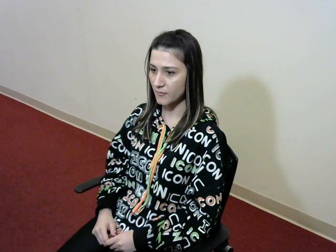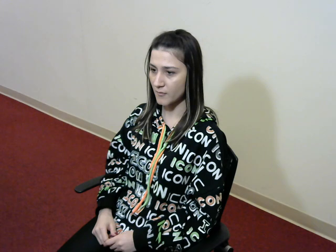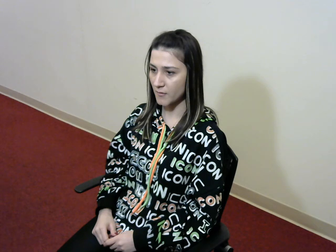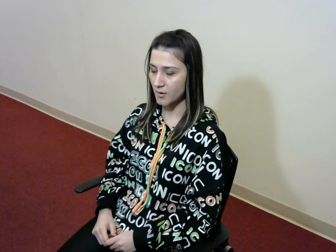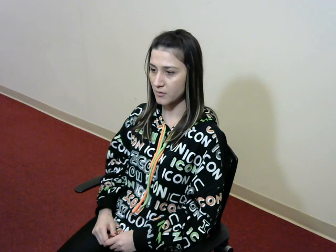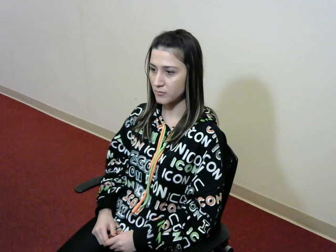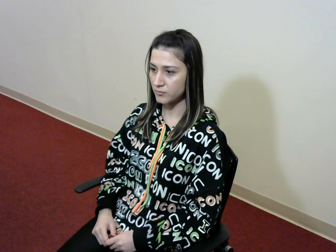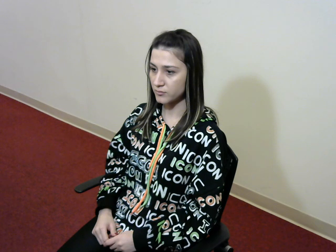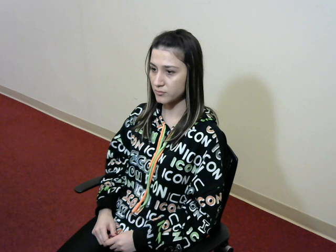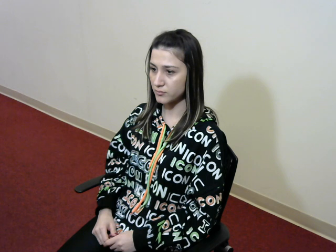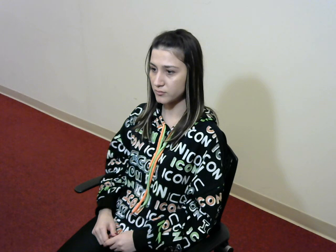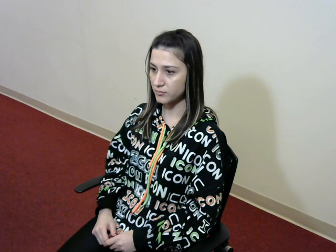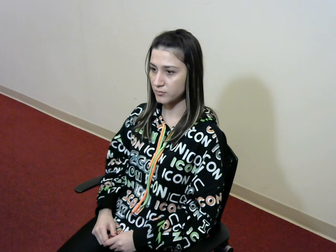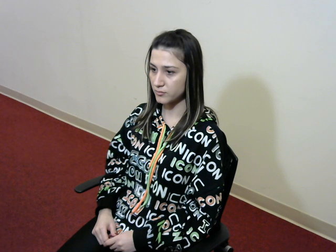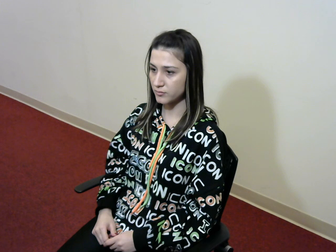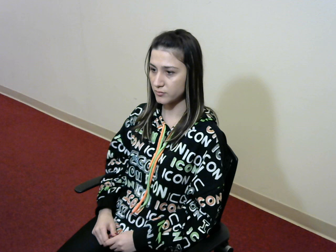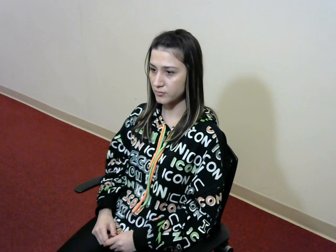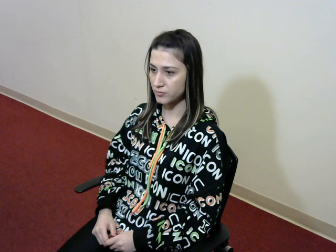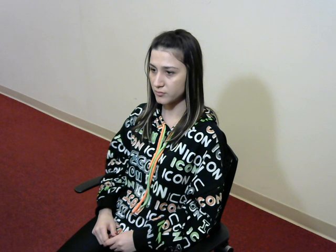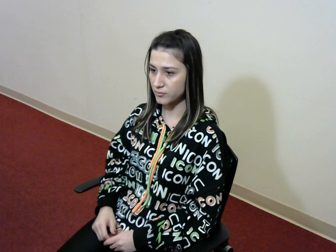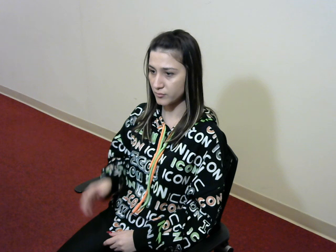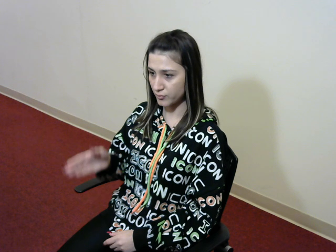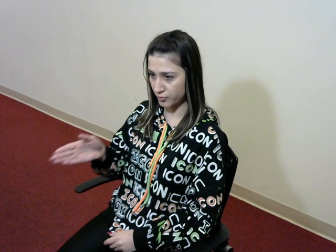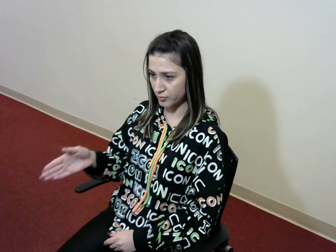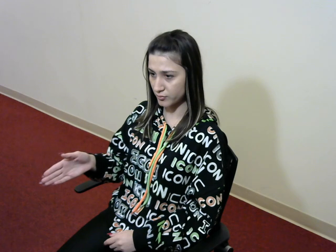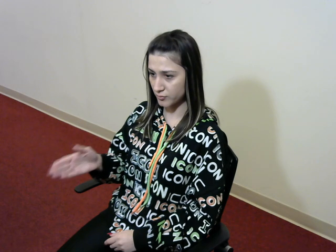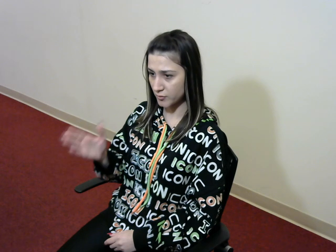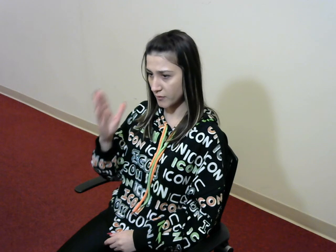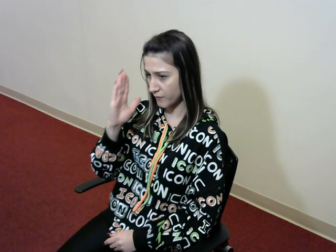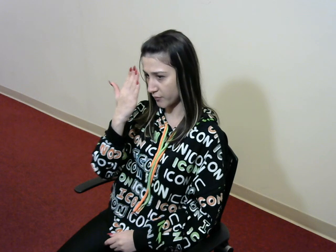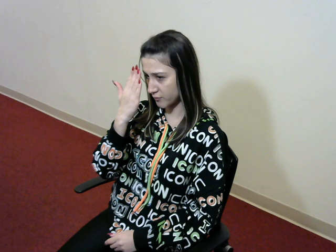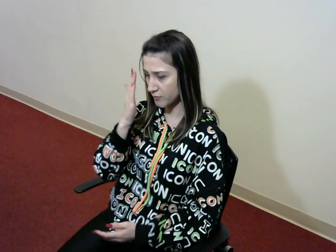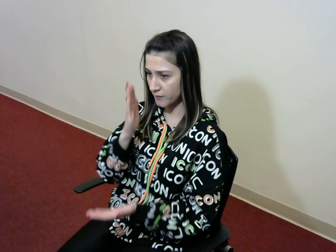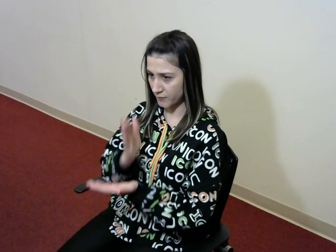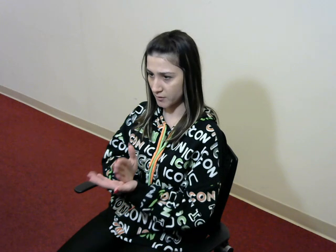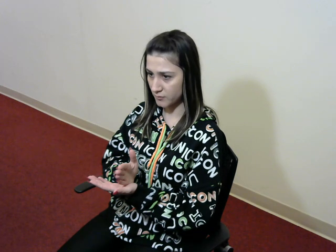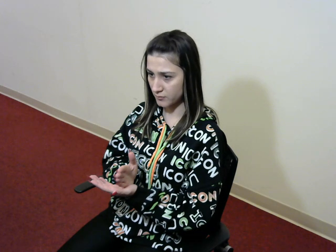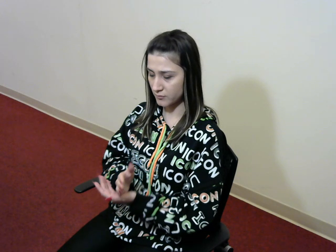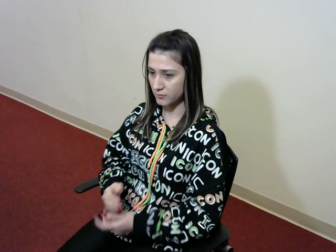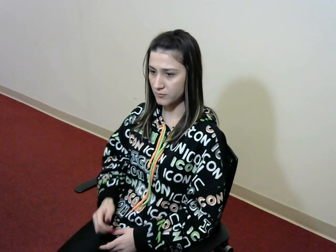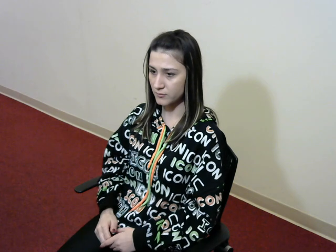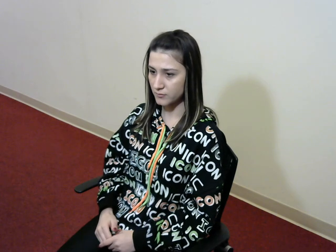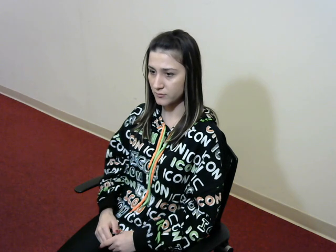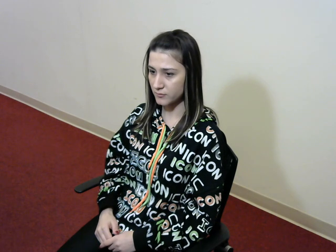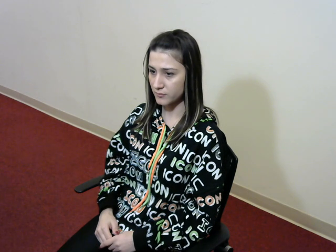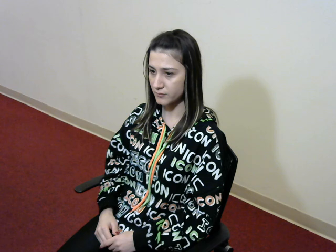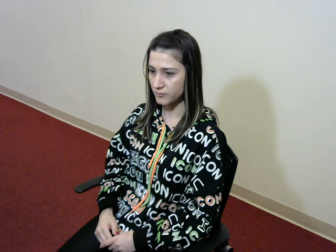Burda güzgü varmı?